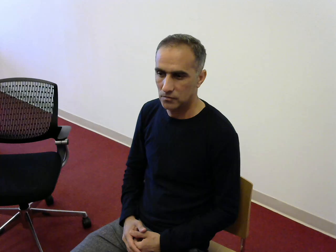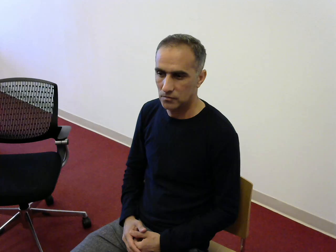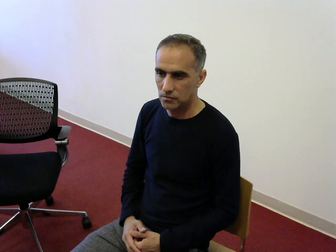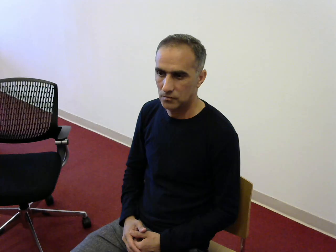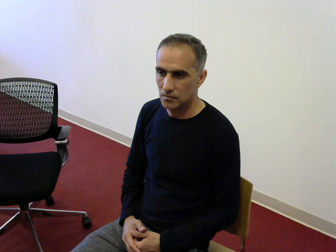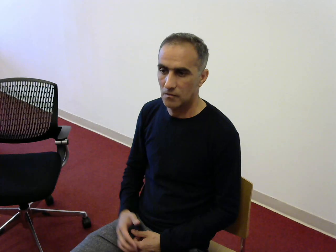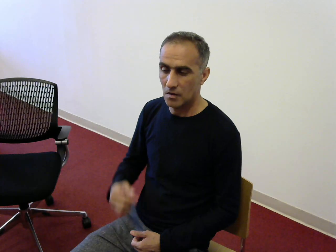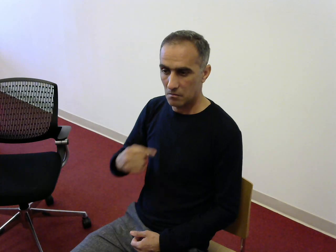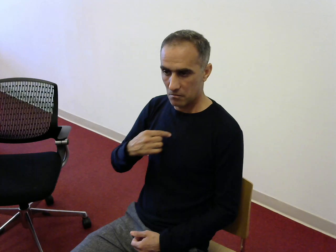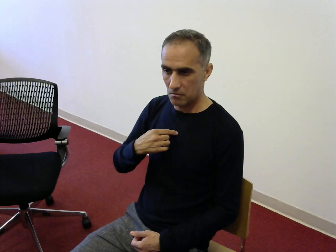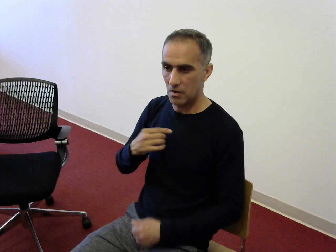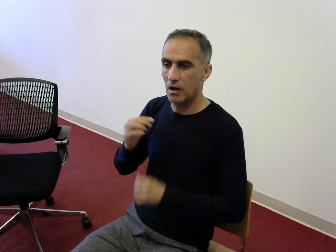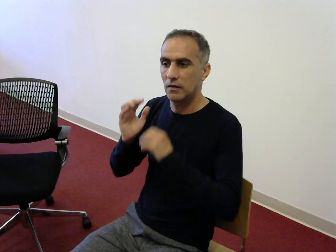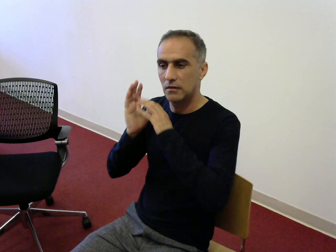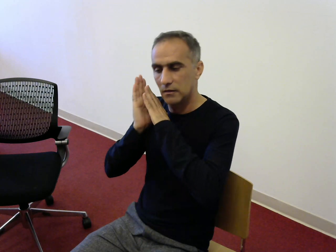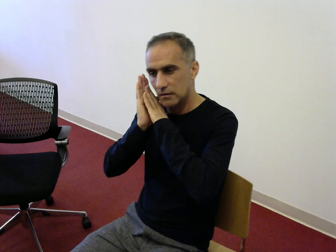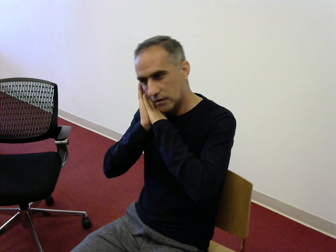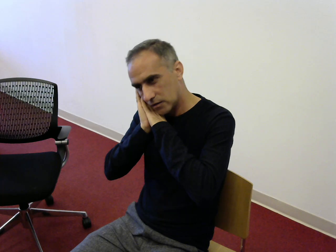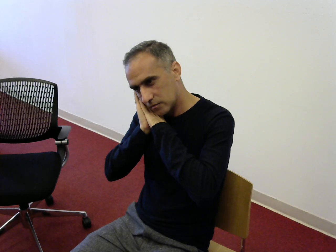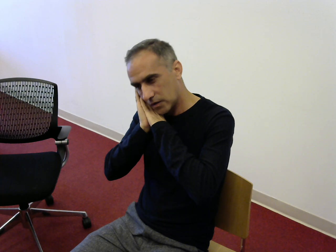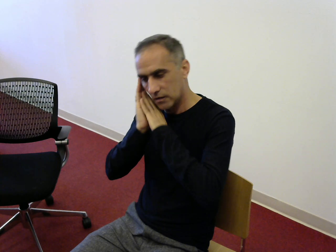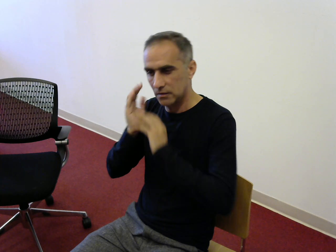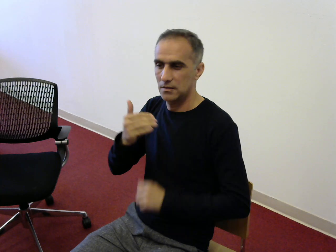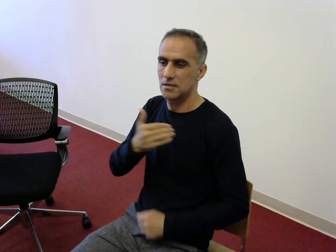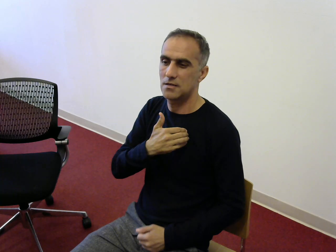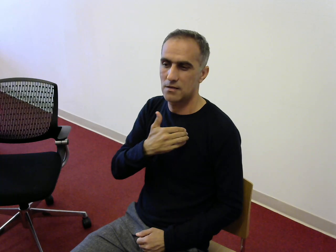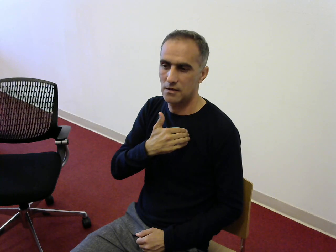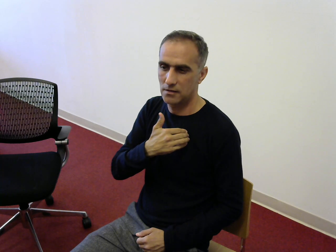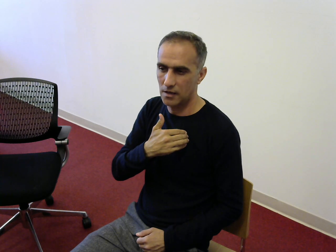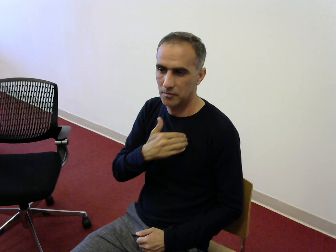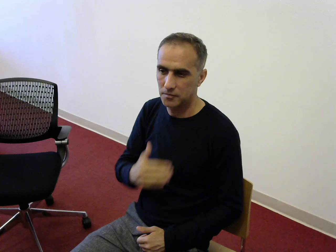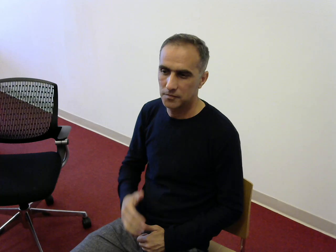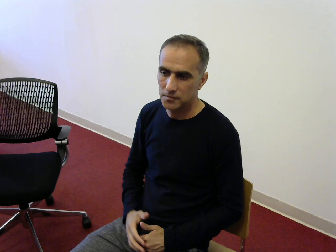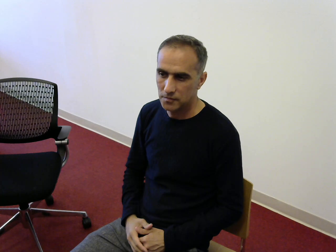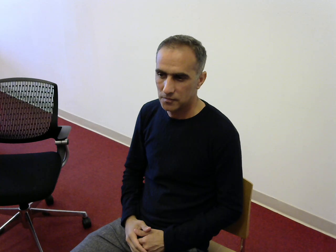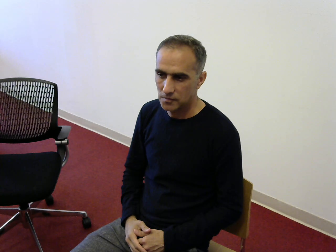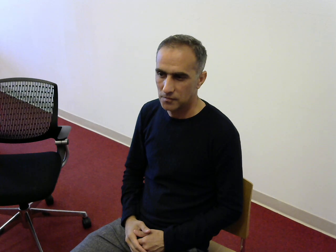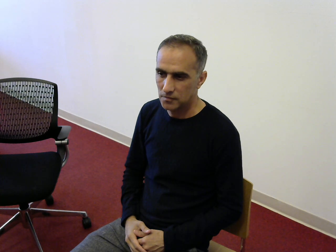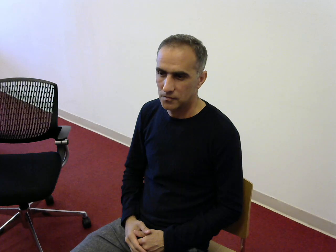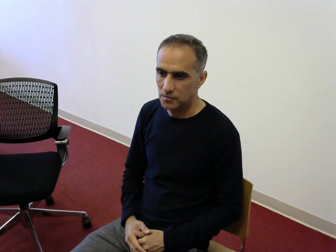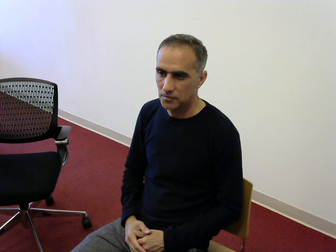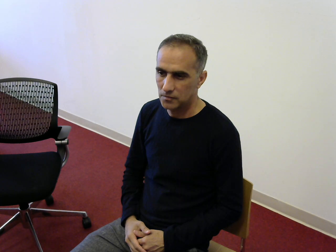Mən yatmaq istəyirəm